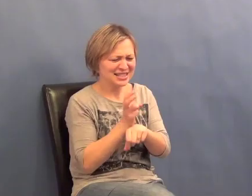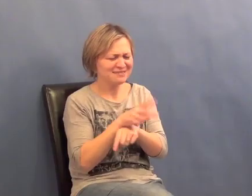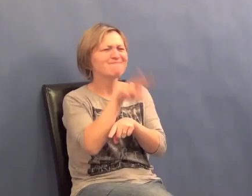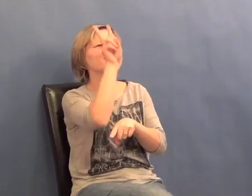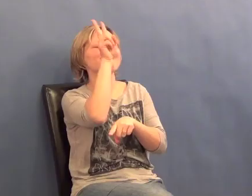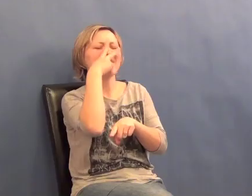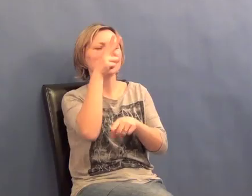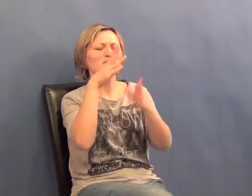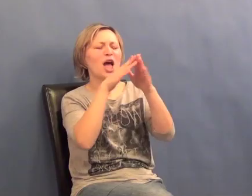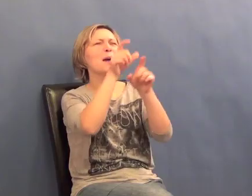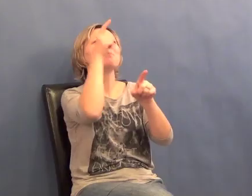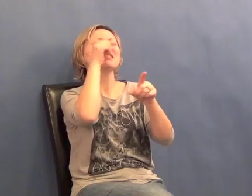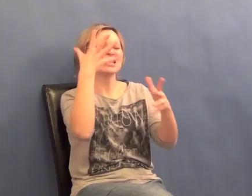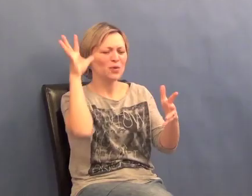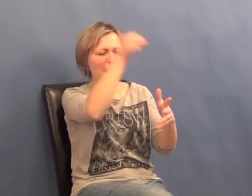Patrzy na ten wieżowiec, chce złapać tego ptaszka.